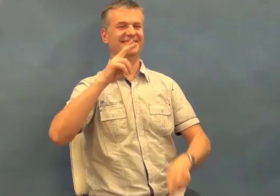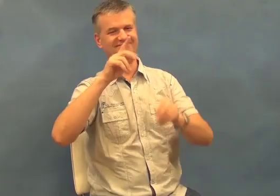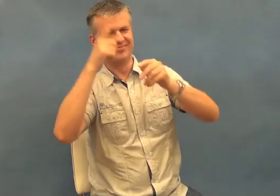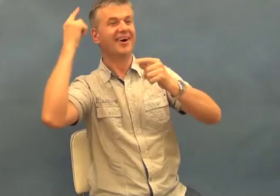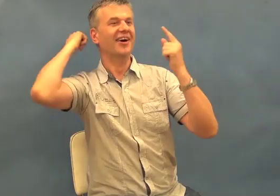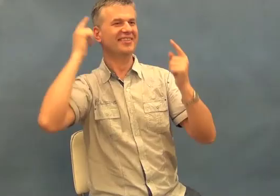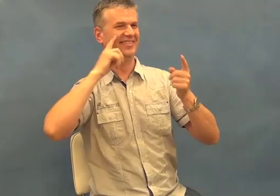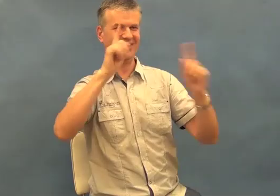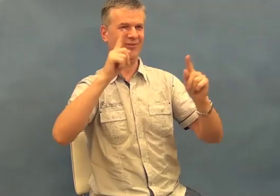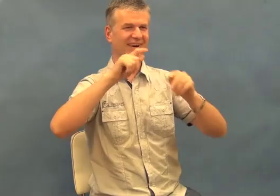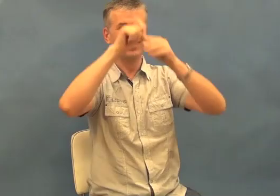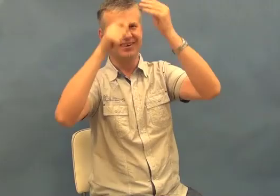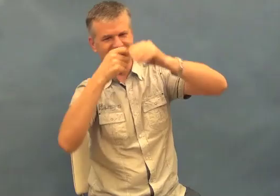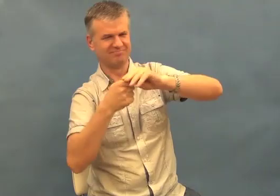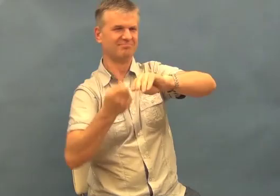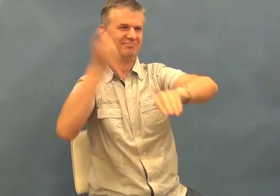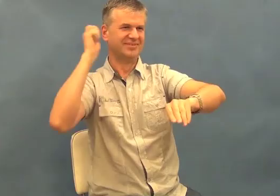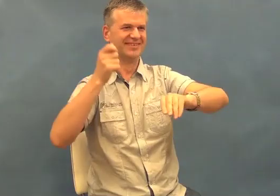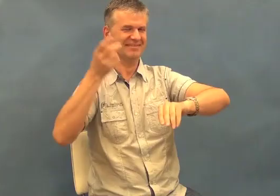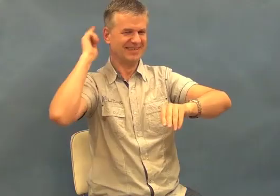Charlie nie zauważył policjanta z tyłu i rzuca za siebie kit.